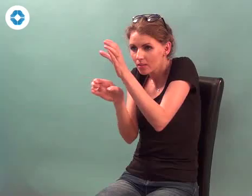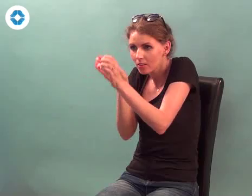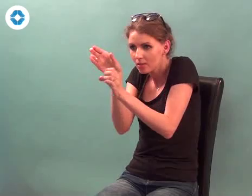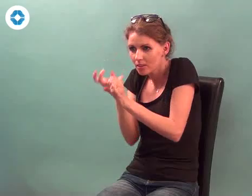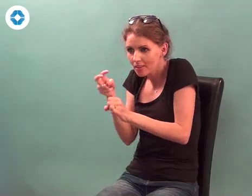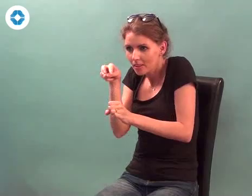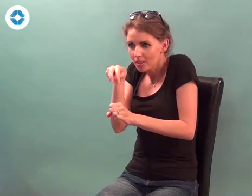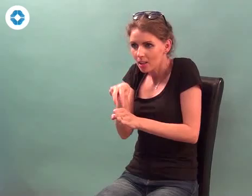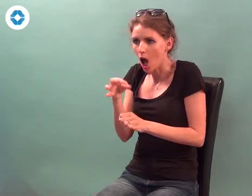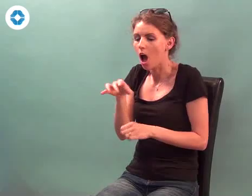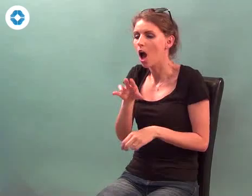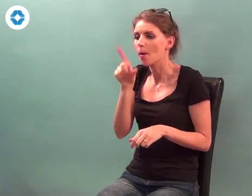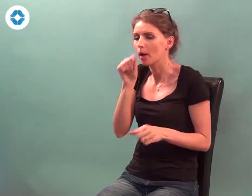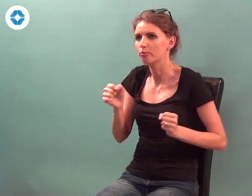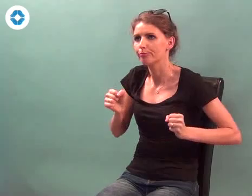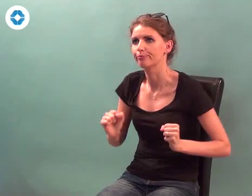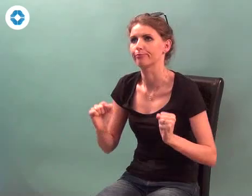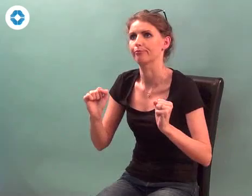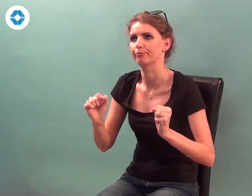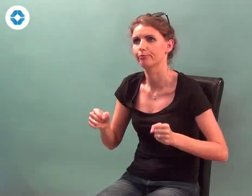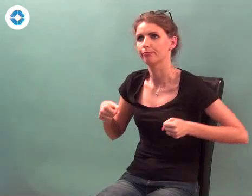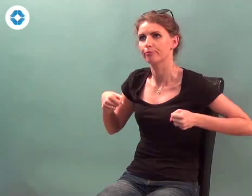Kot staje na górze, a ptaszek huśta się na huśtawce.